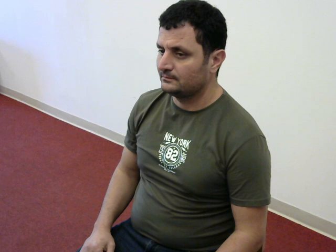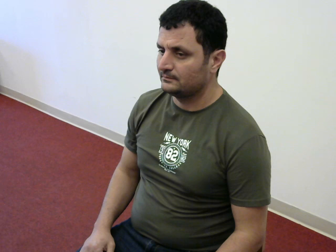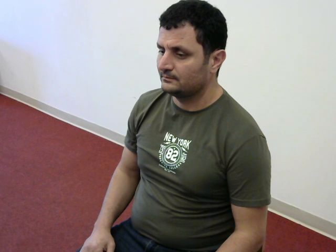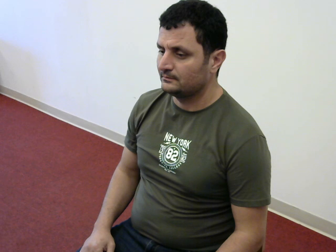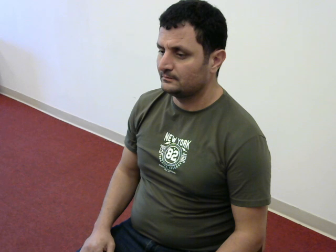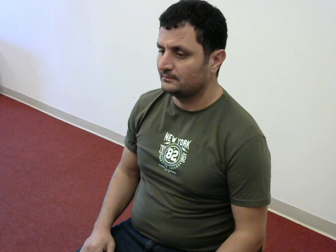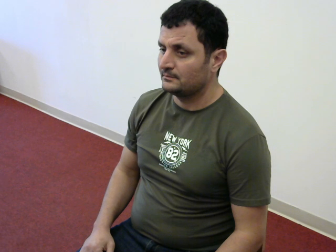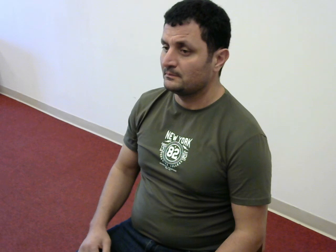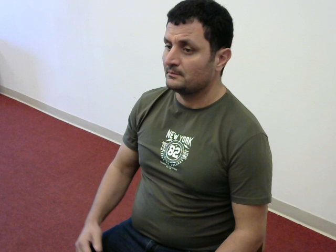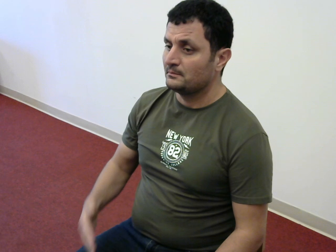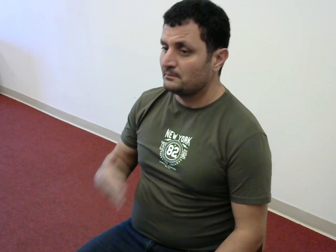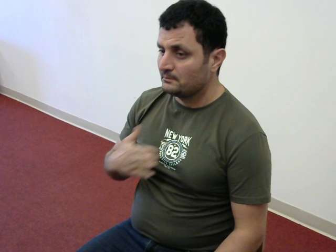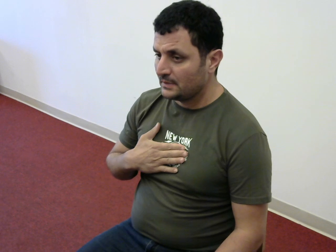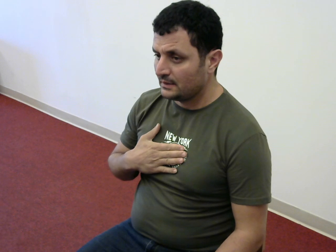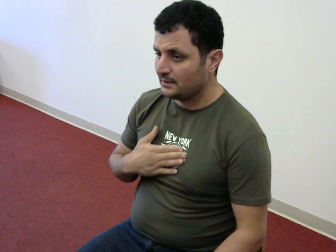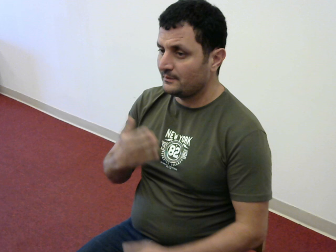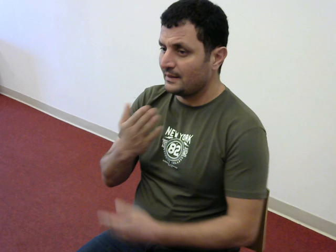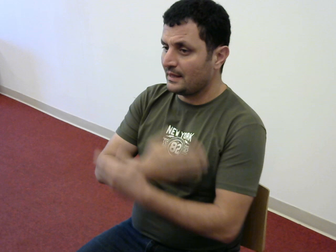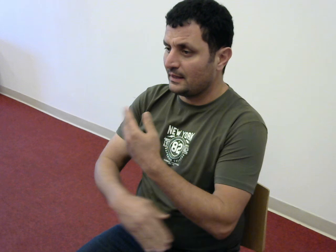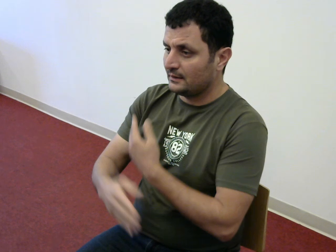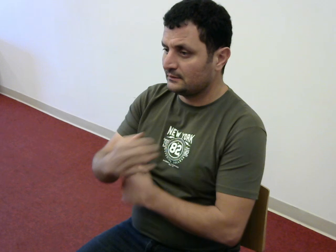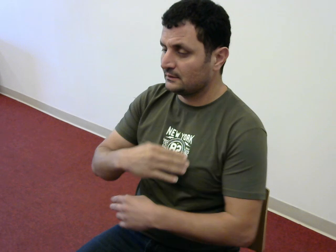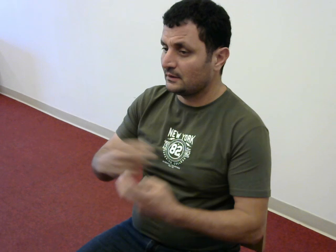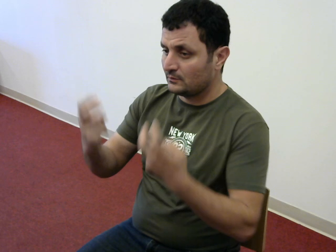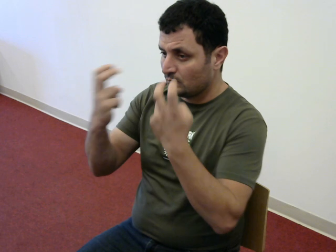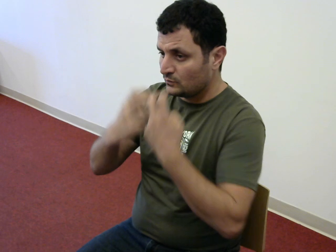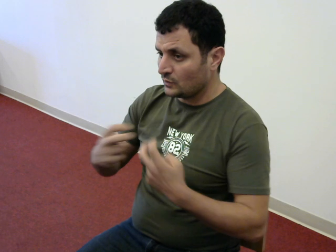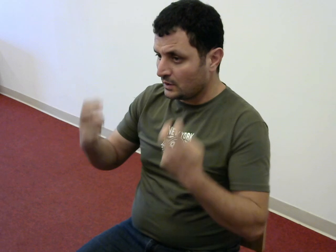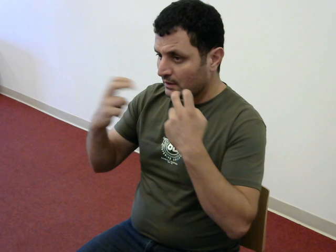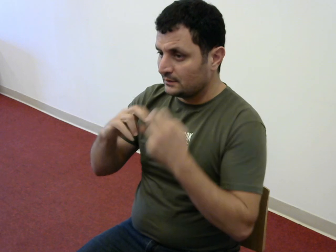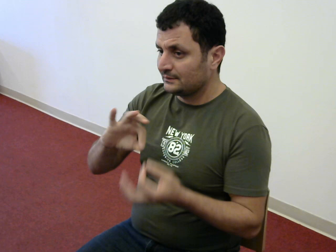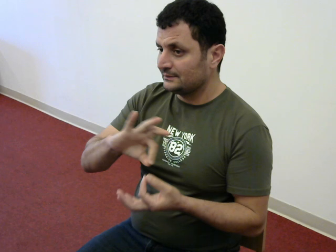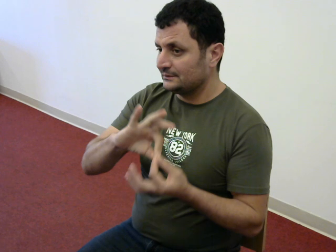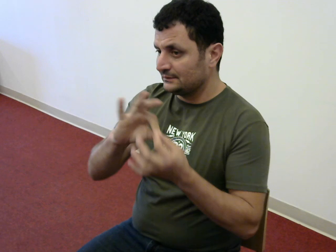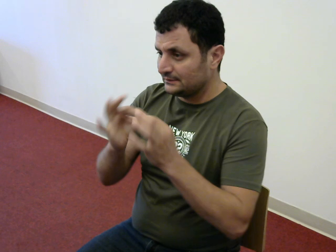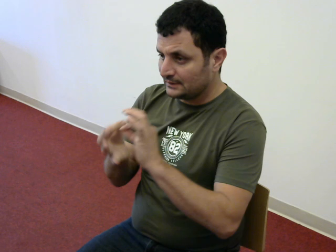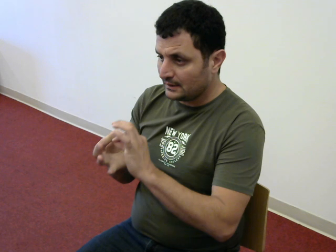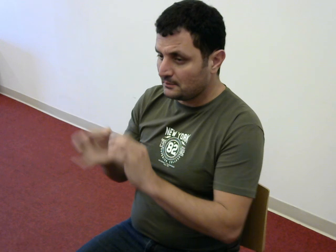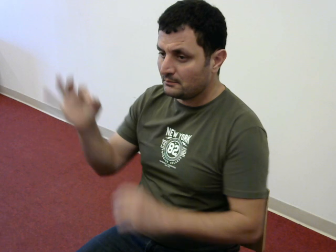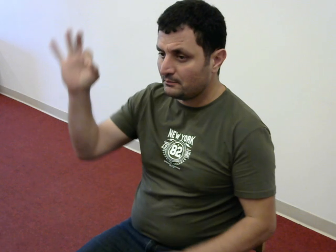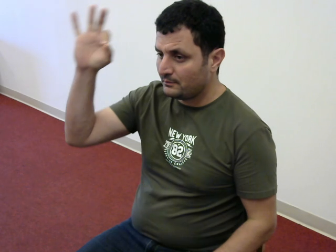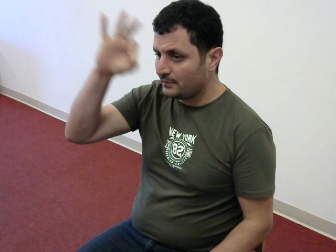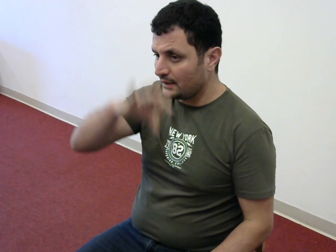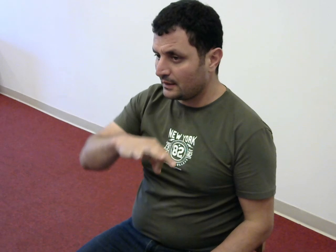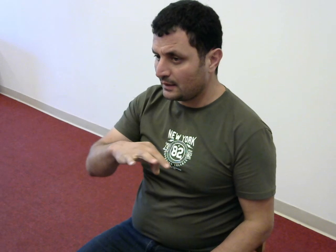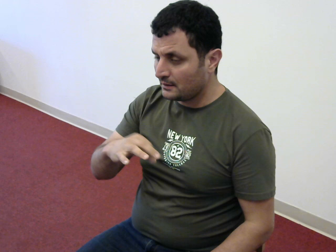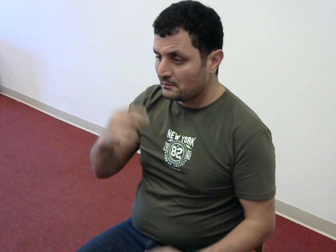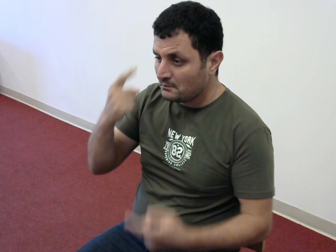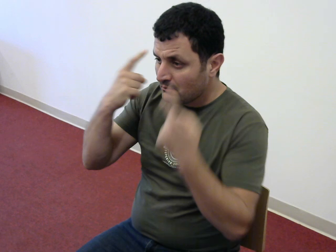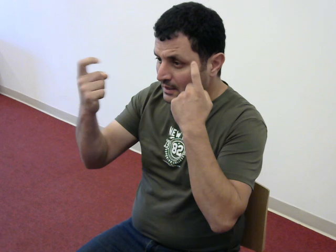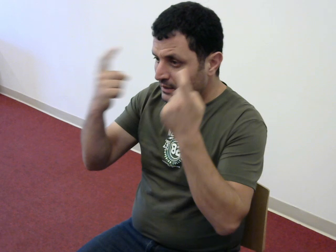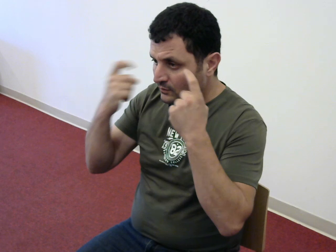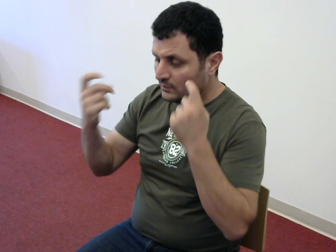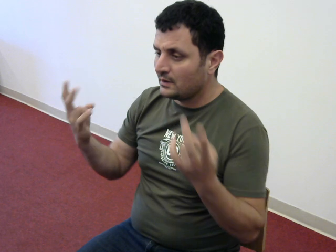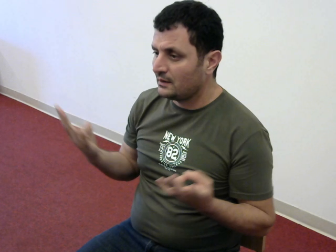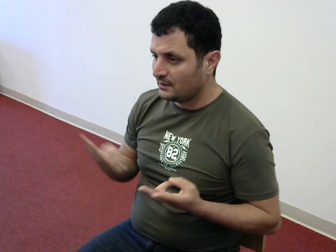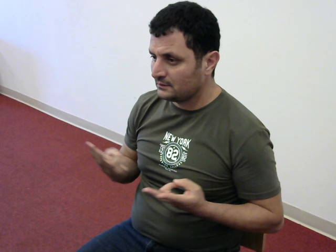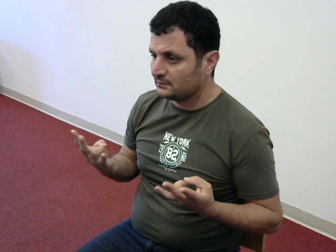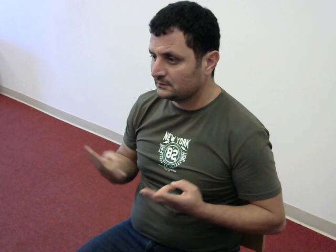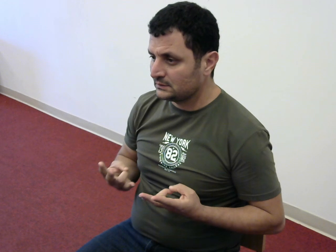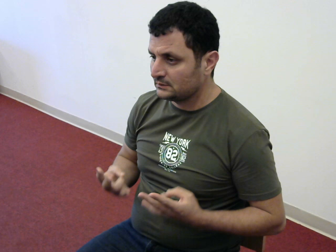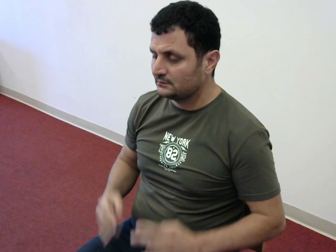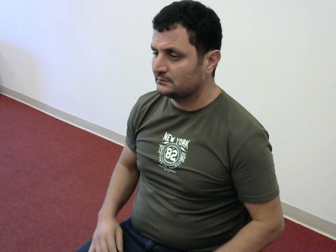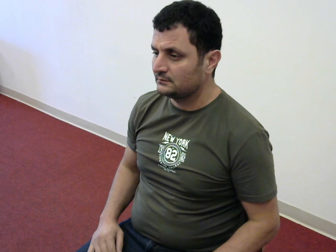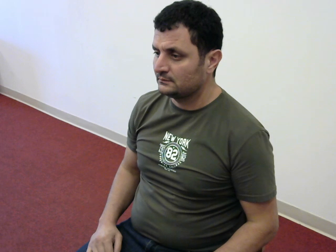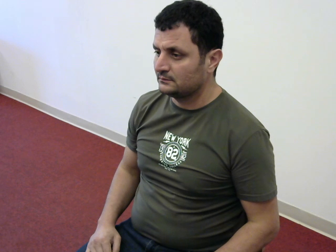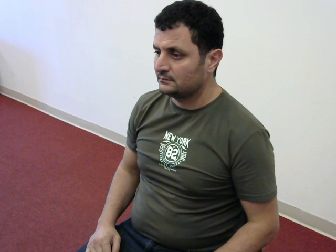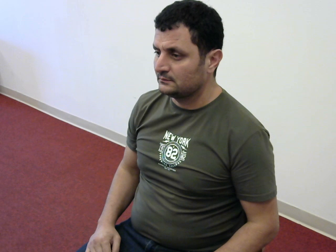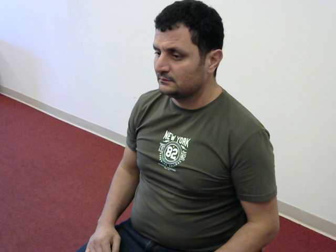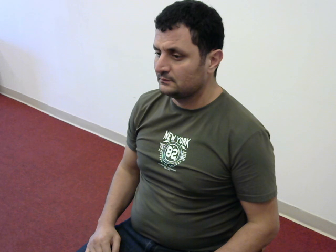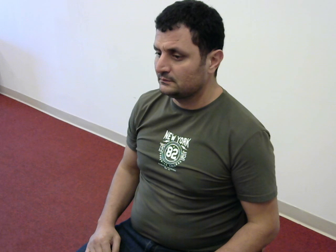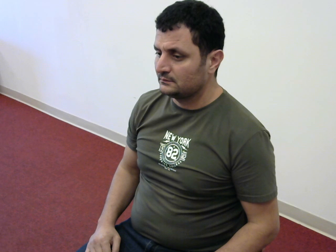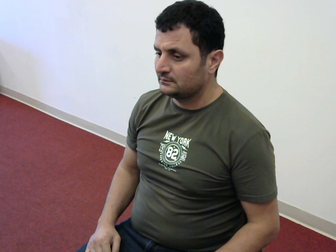Mənə əlillik müayinəsinin nəticəsi barədə məlumat lazımdır